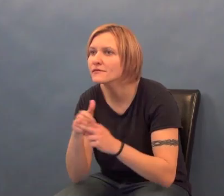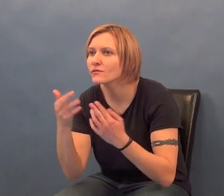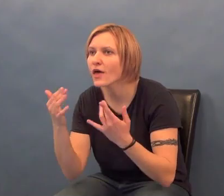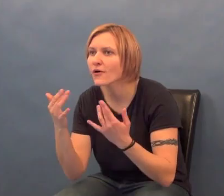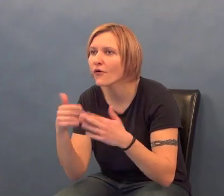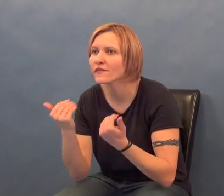Którego dnia?